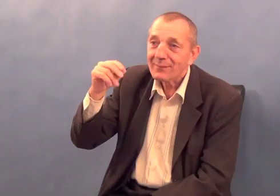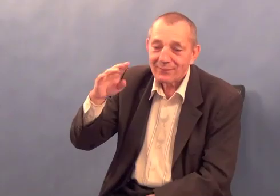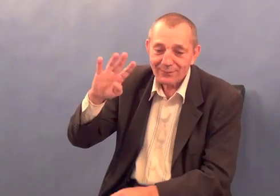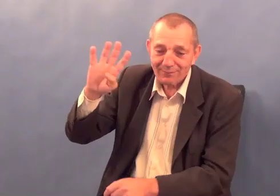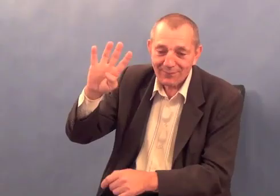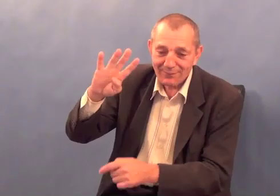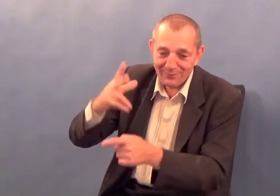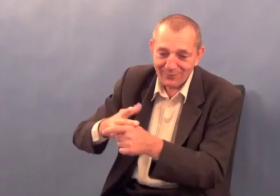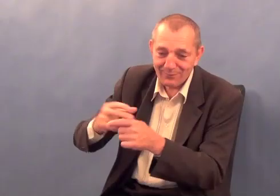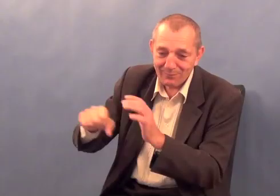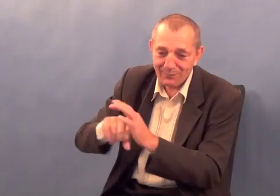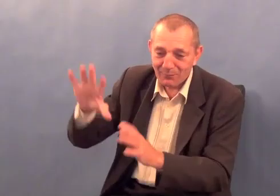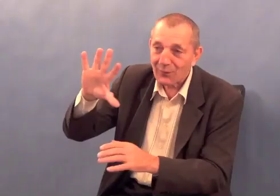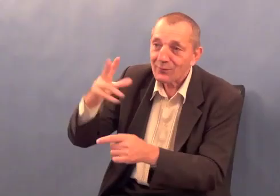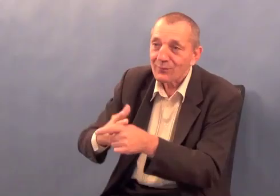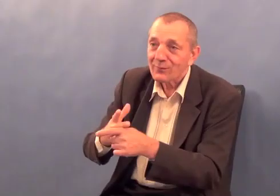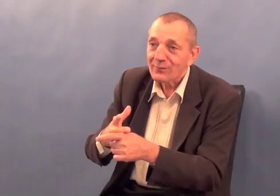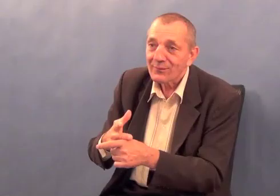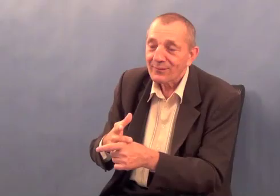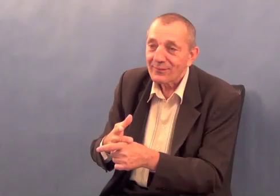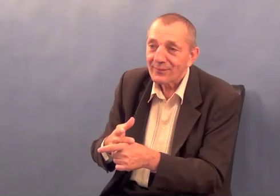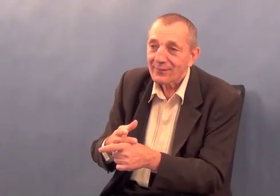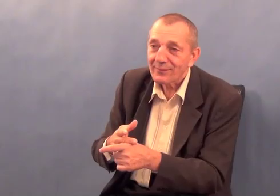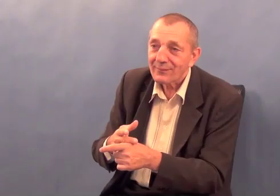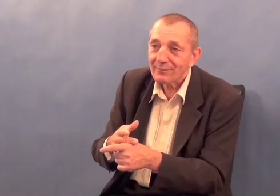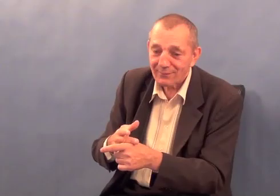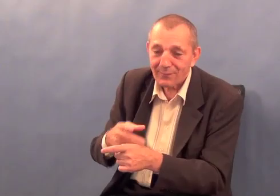Czwarta trzydzieści do piątej trzydzieści?